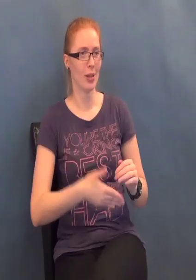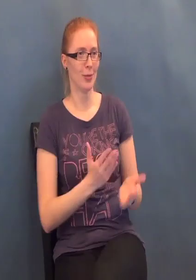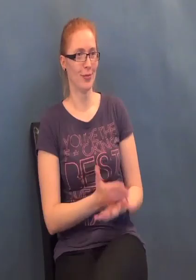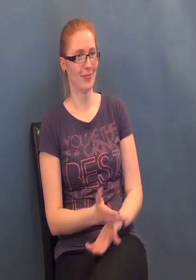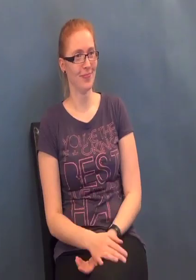I już koniec.